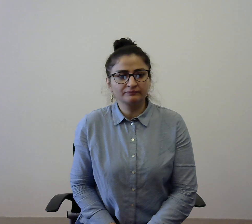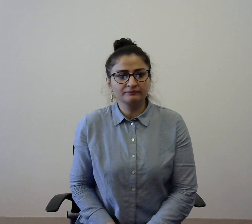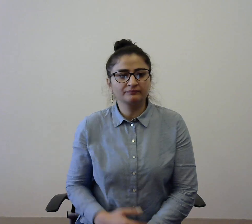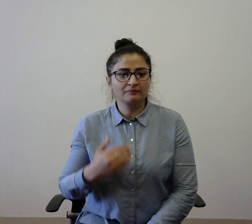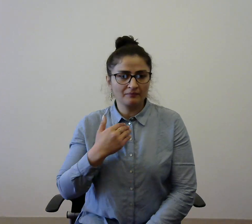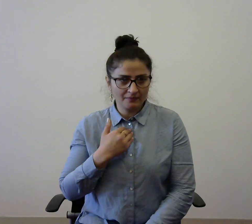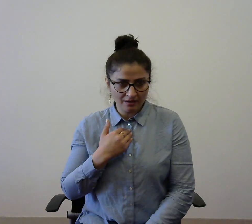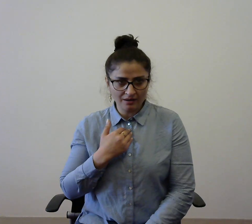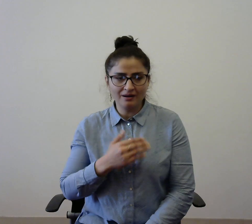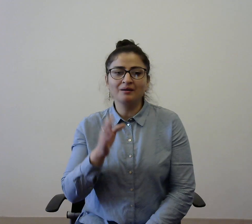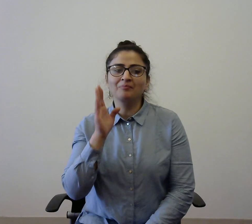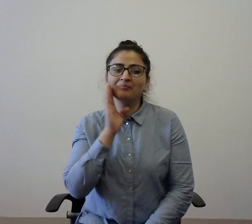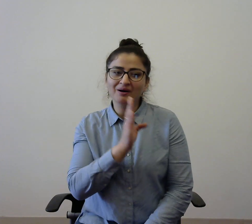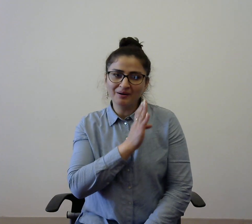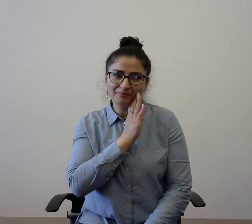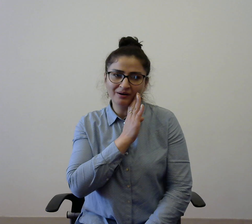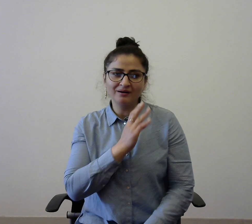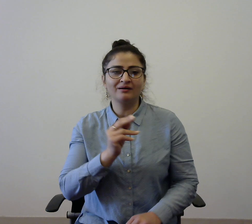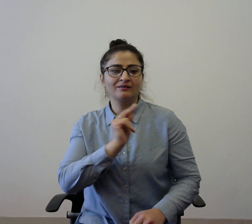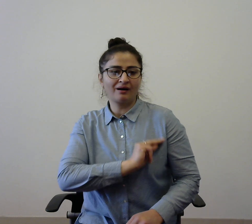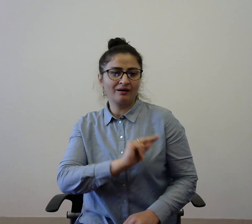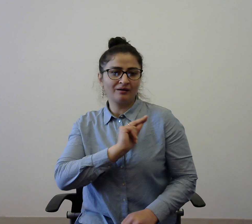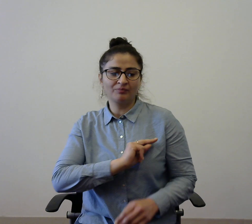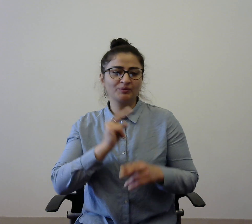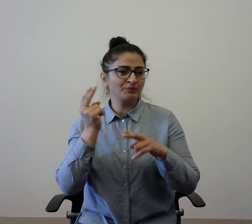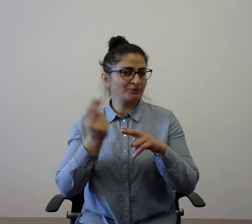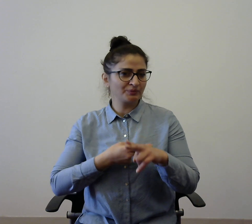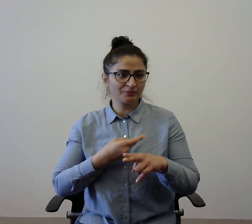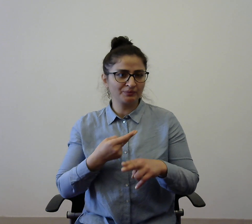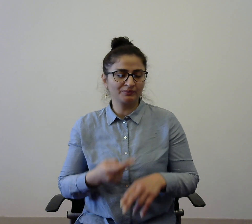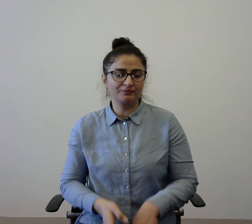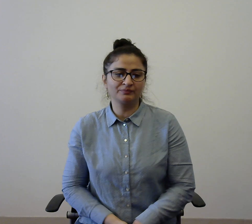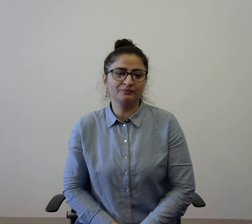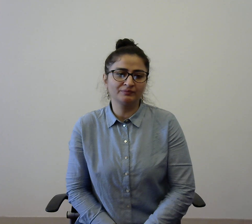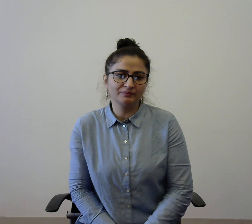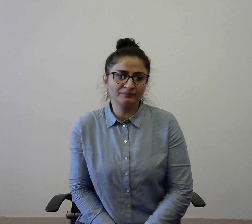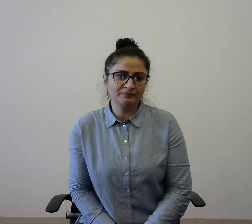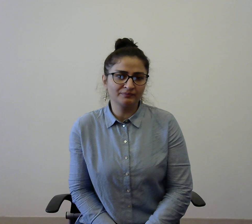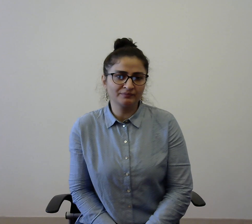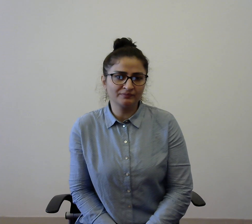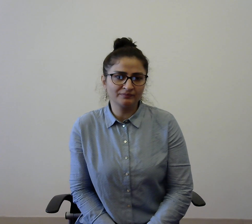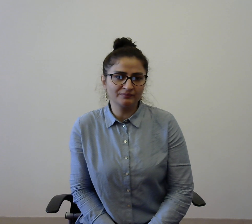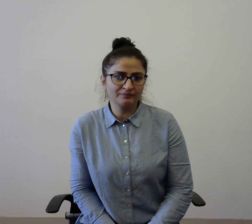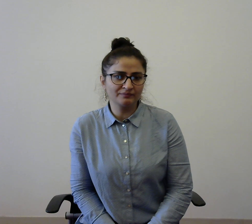Mənim anam işsizdir